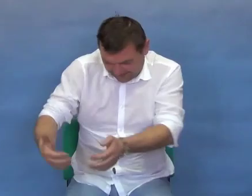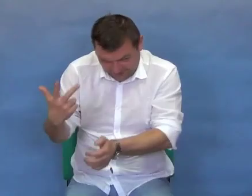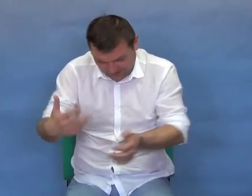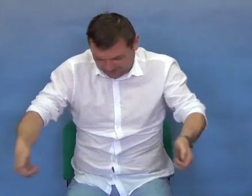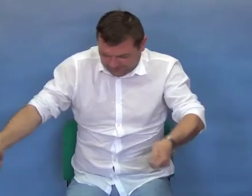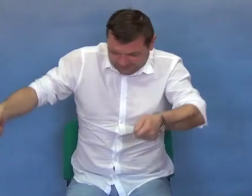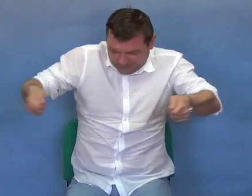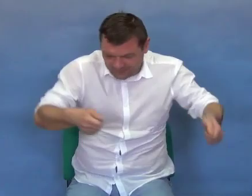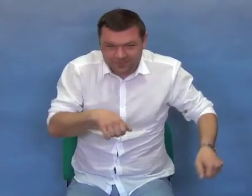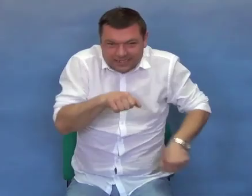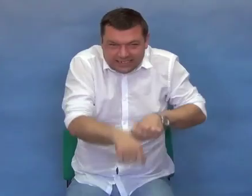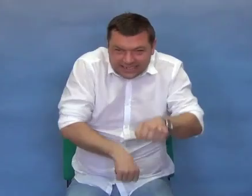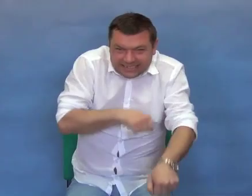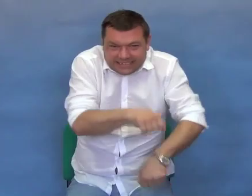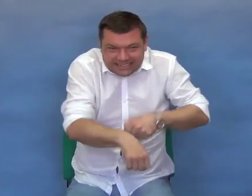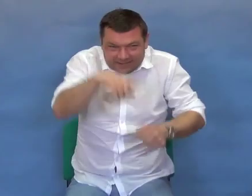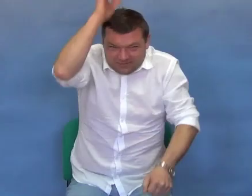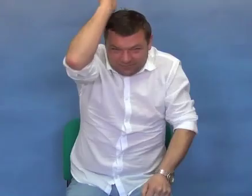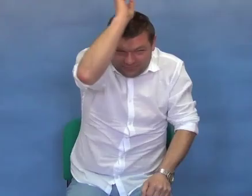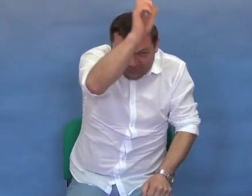Stawia na rowerze jeden kosz i odjeżdża.